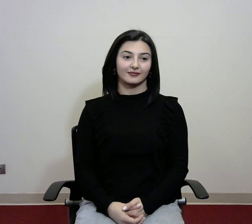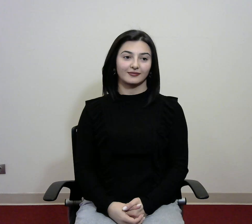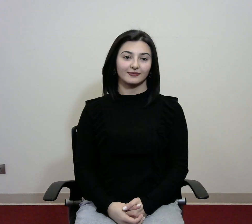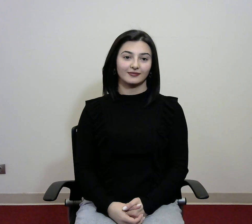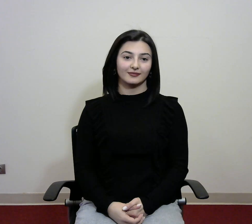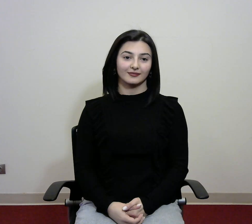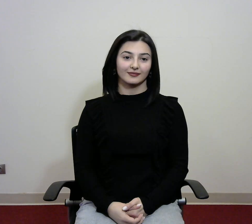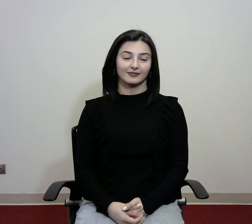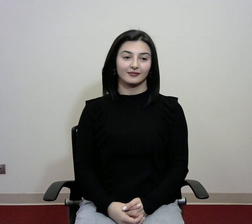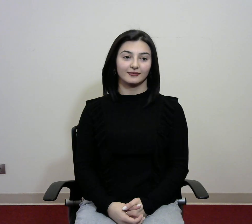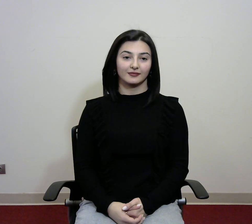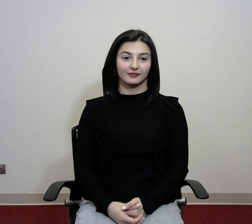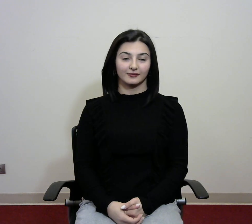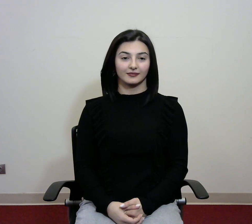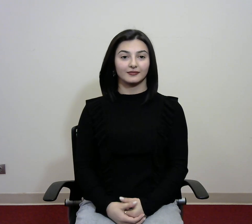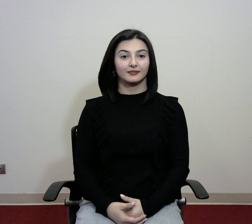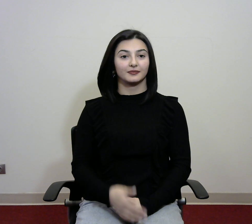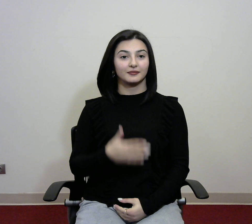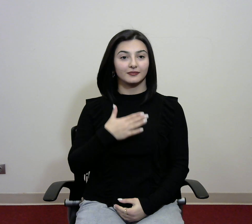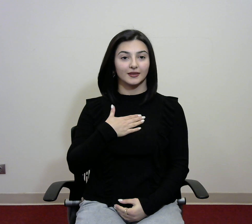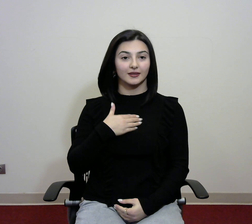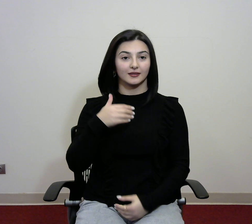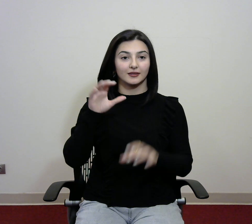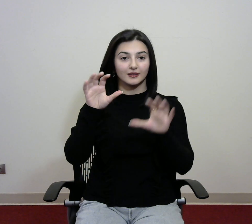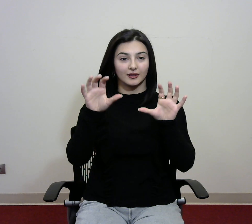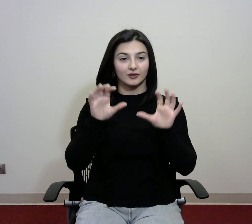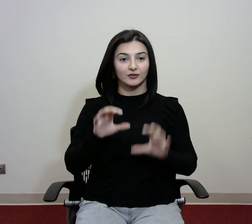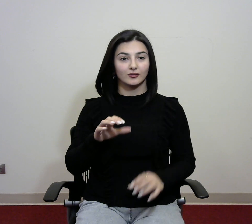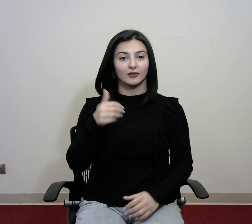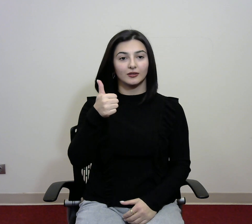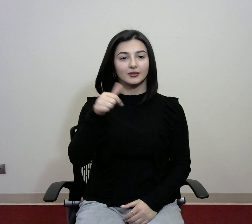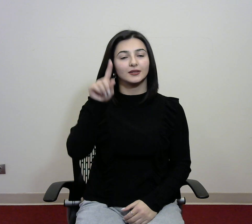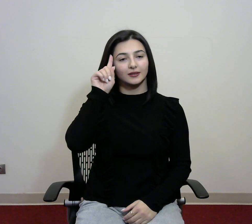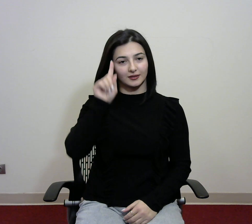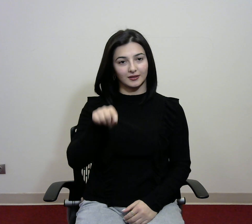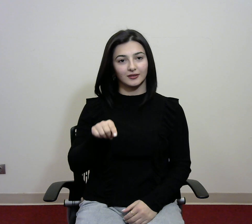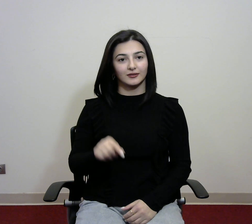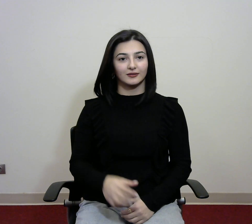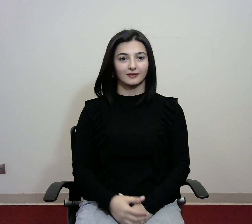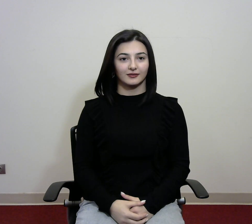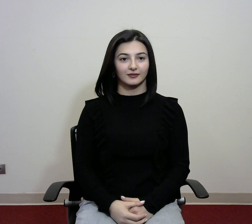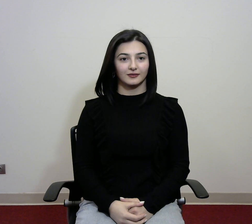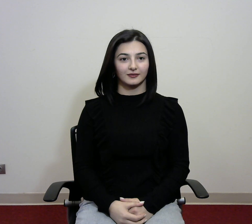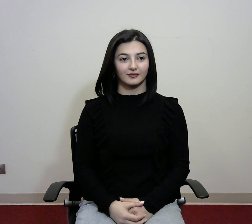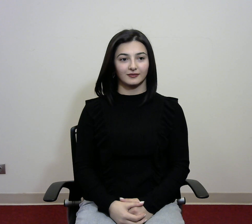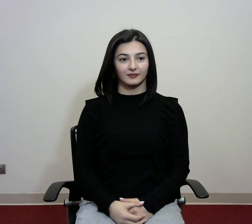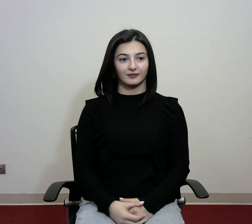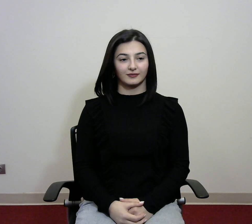Mən qanunvericiliyi yaxşı bilirəm